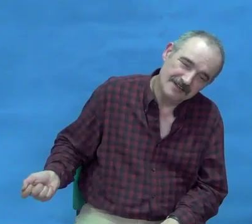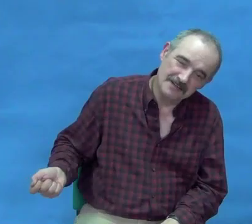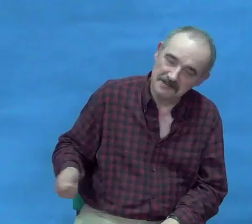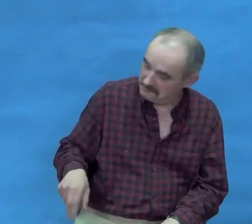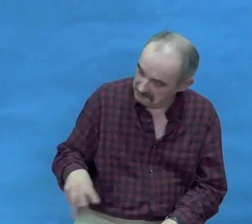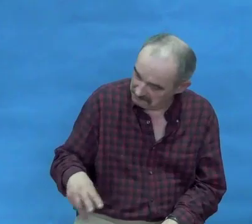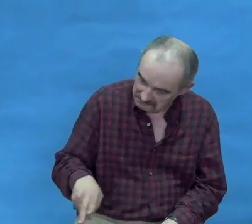Pan z góry przyglądał się im.